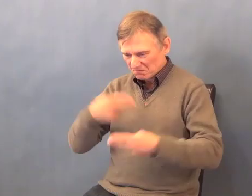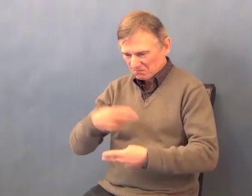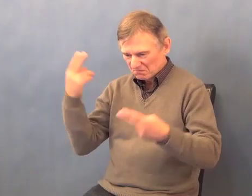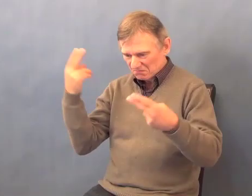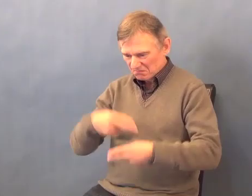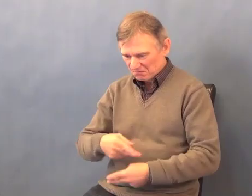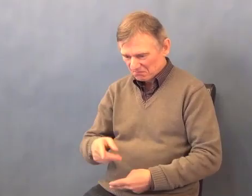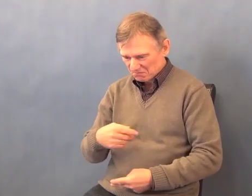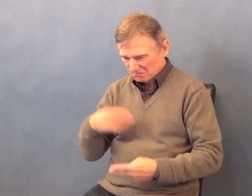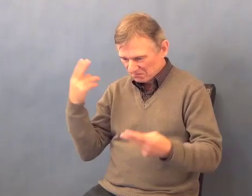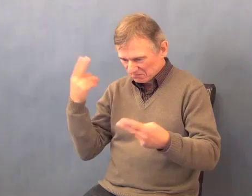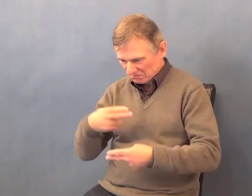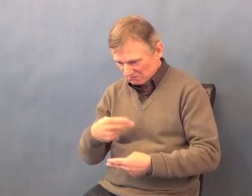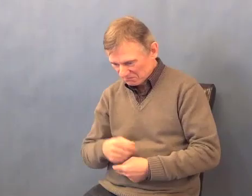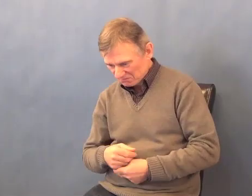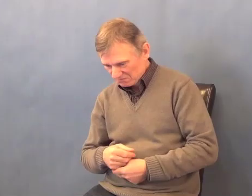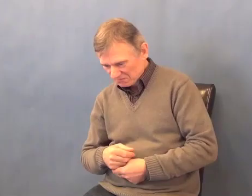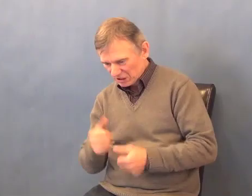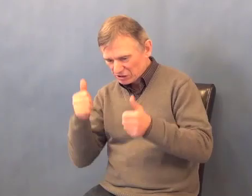Szlaban?